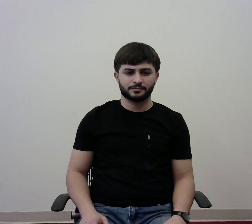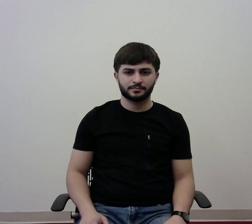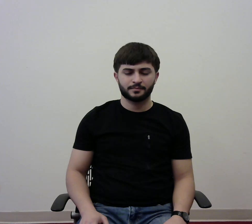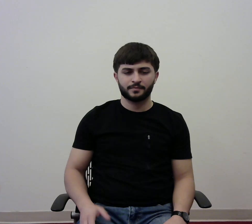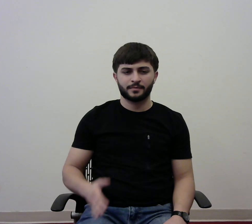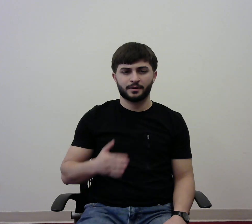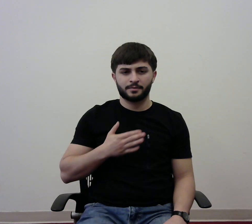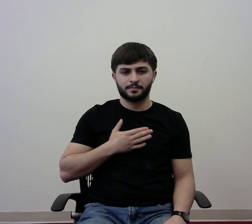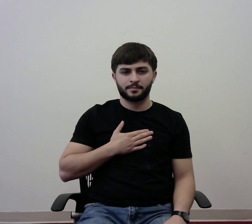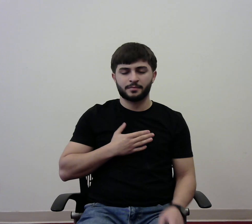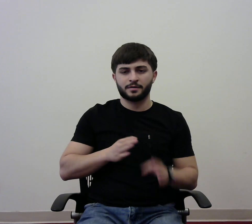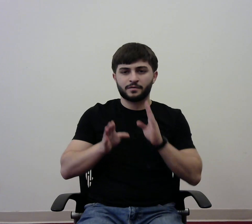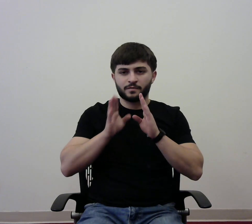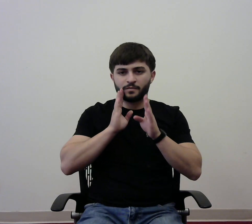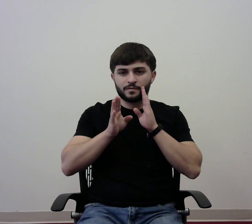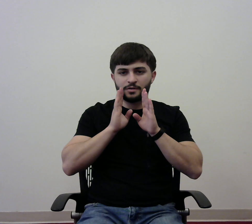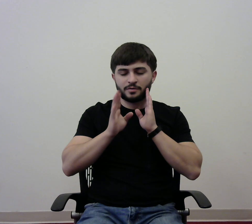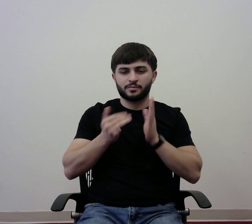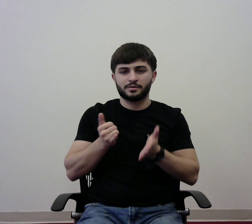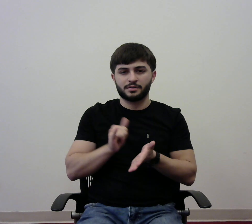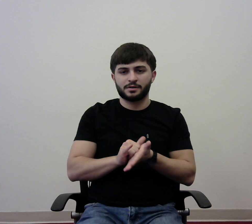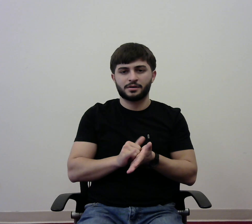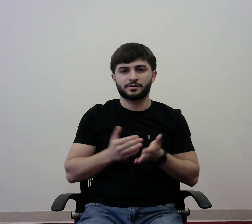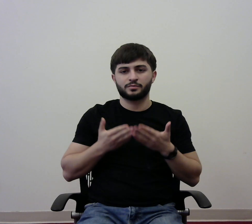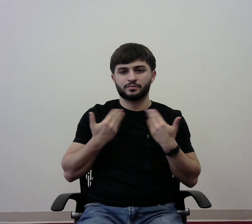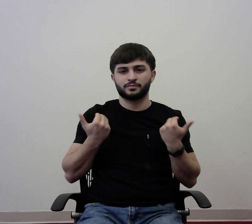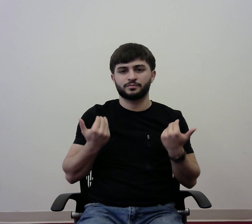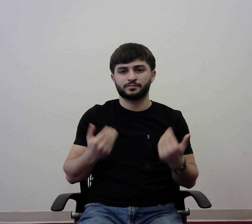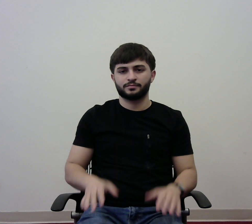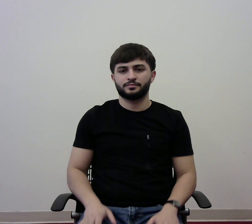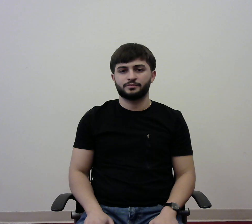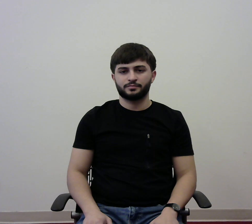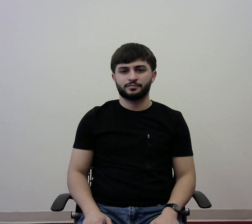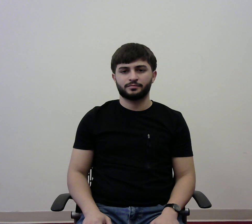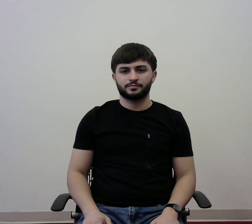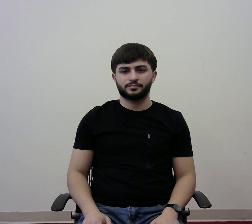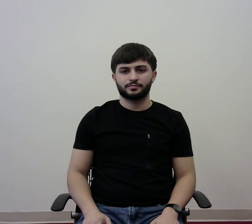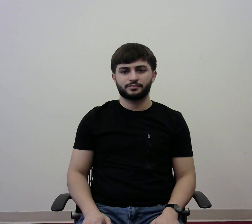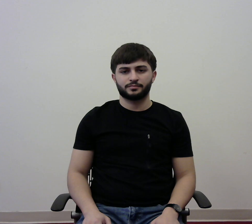Mənim Facebook hesabım yoxdur